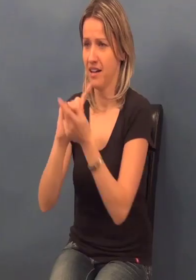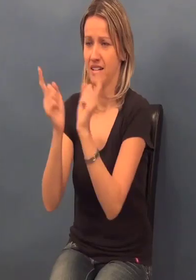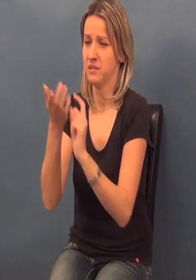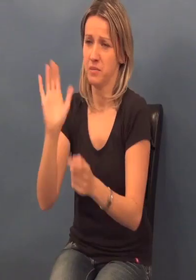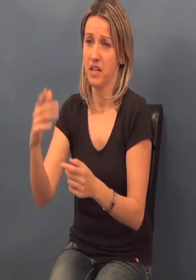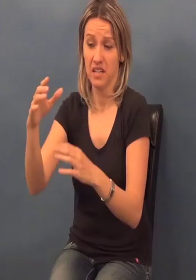Nie będzie spotkania.